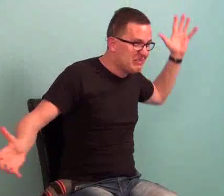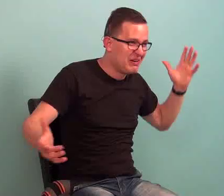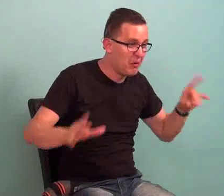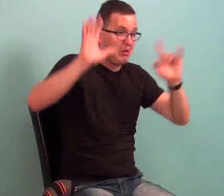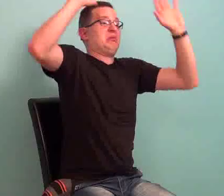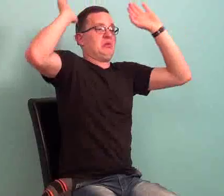Chłopak się przestraszył.